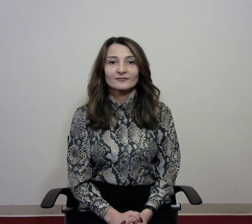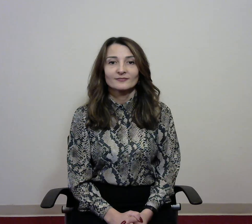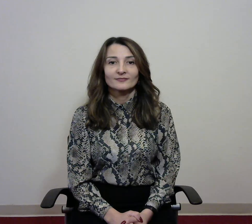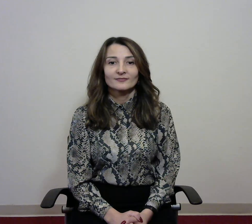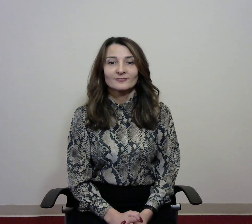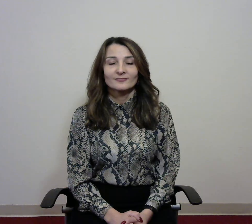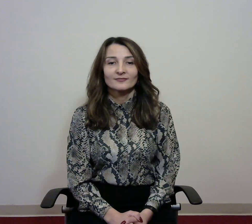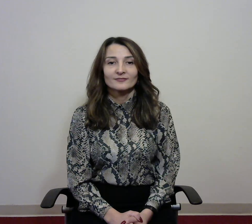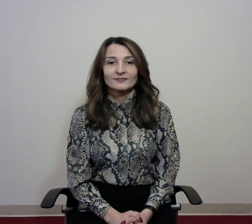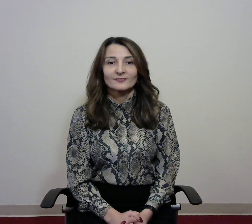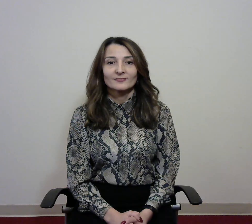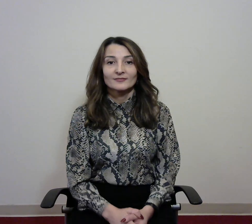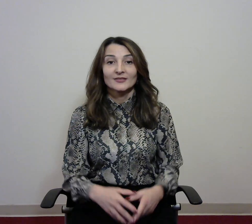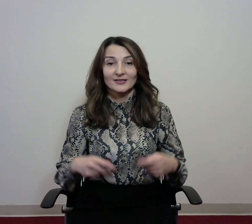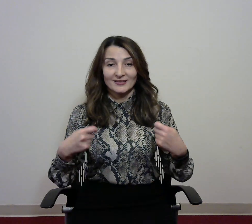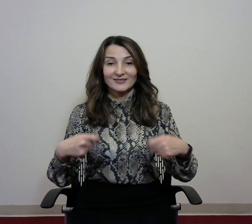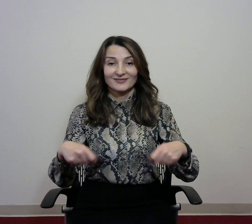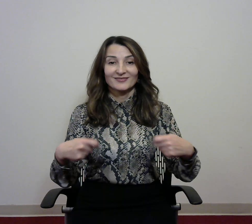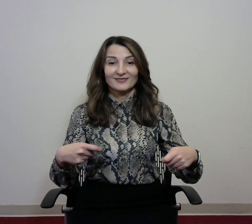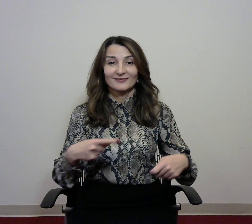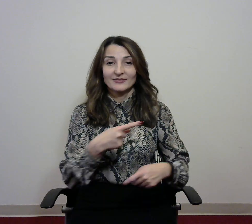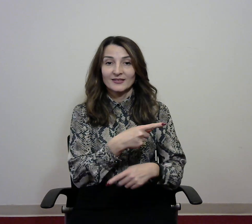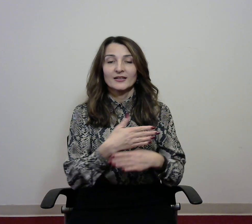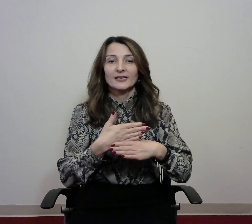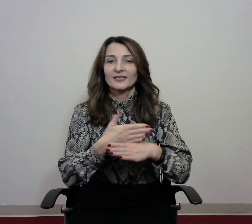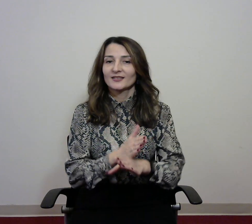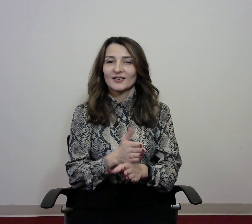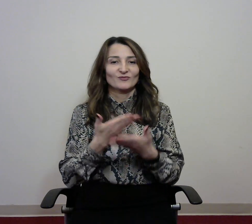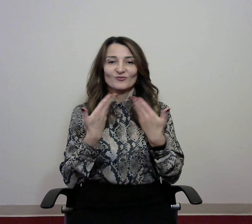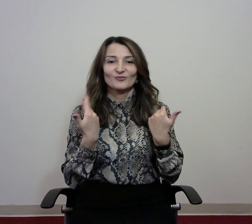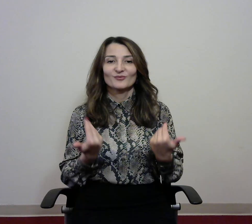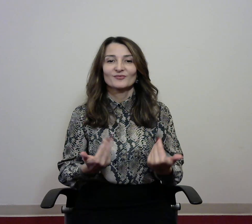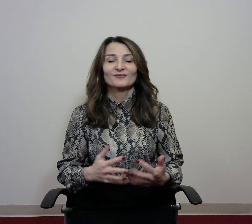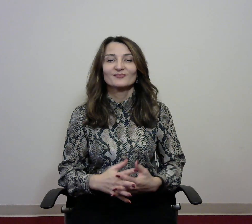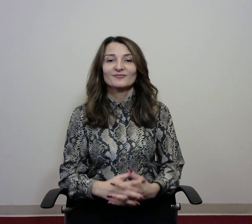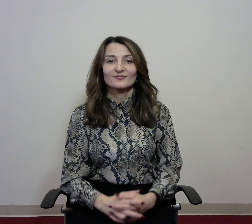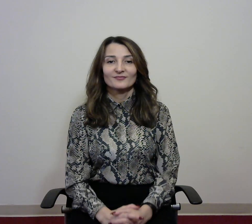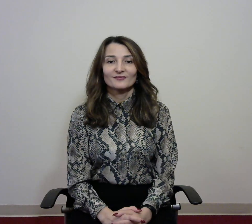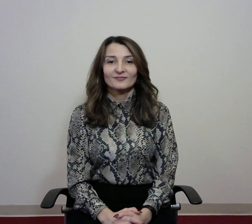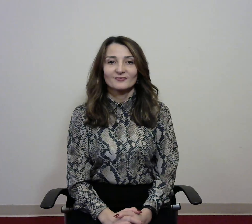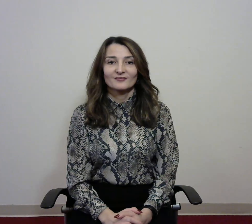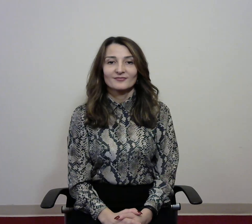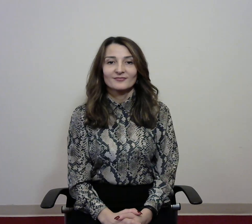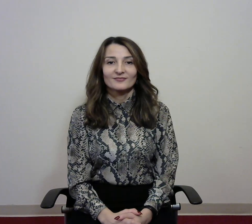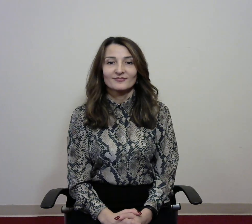Satıcının xırdası yox idi